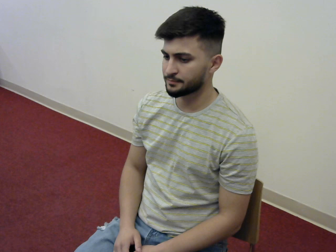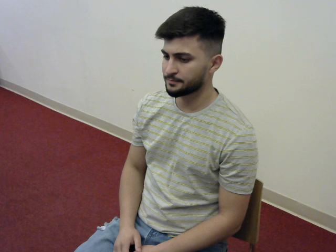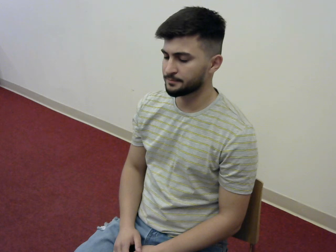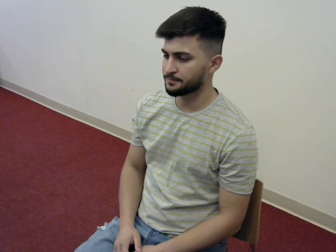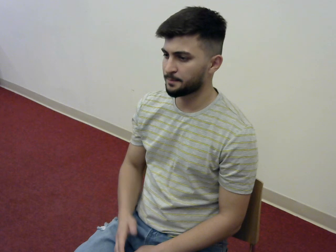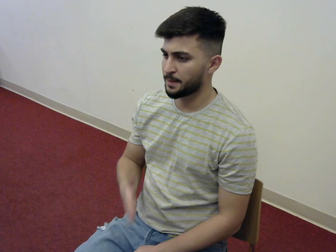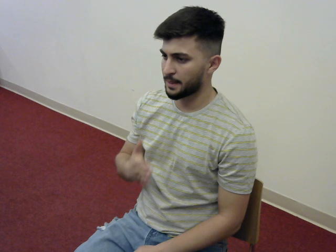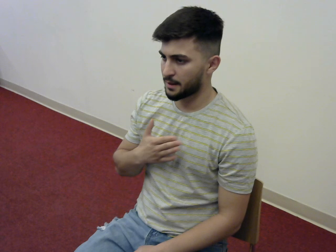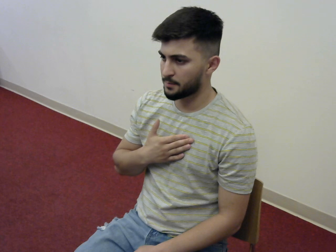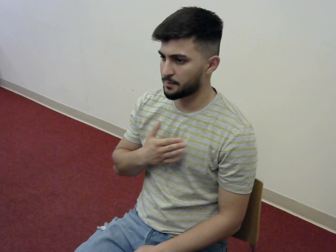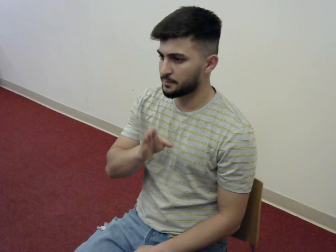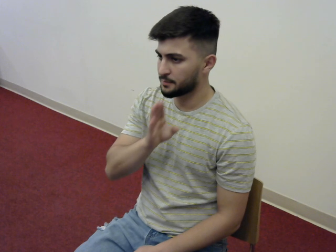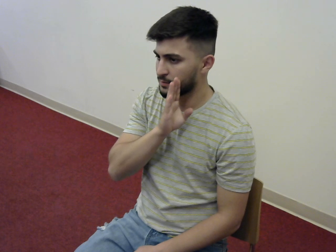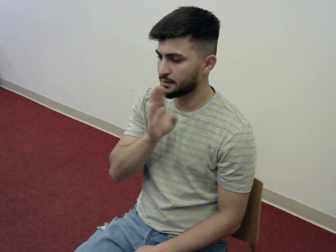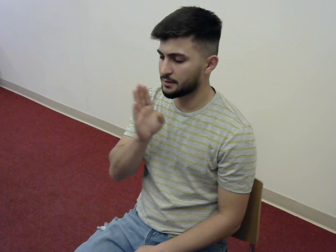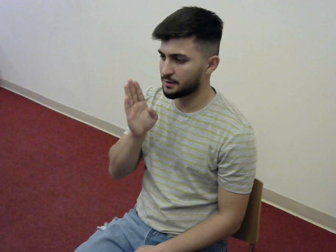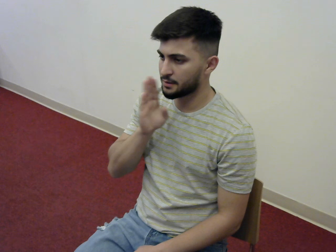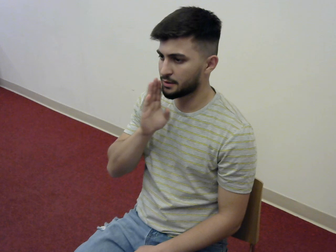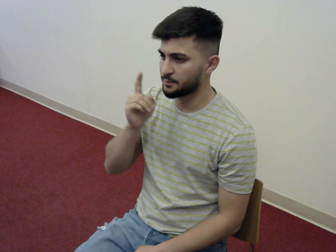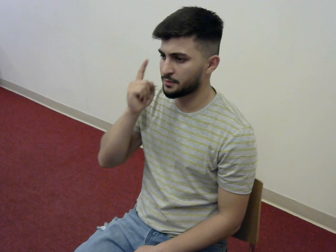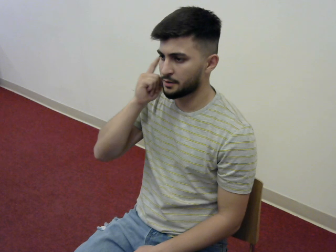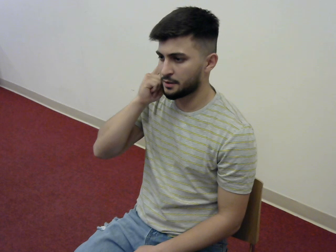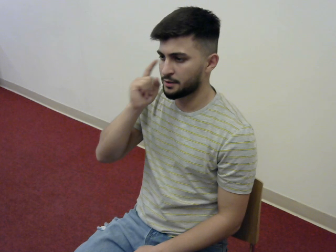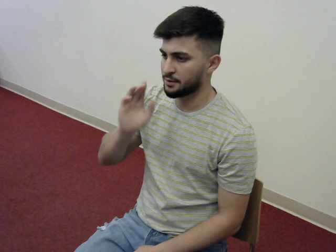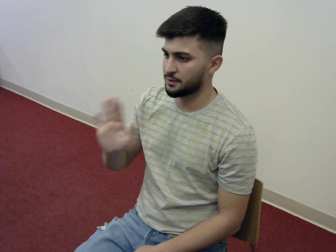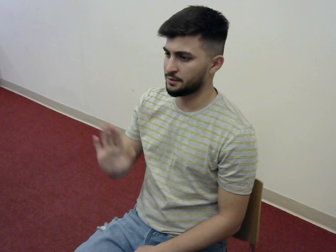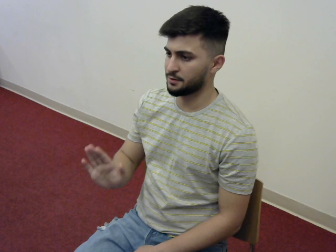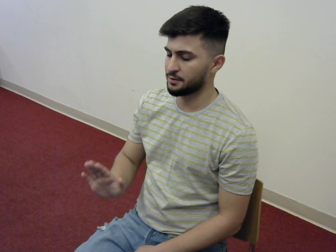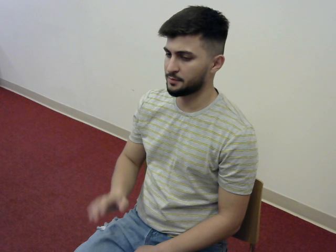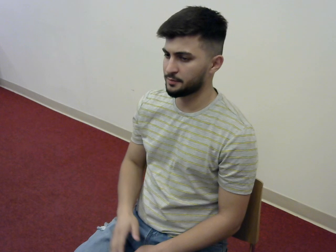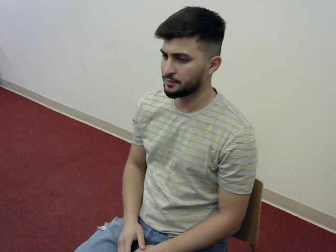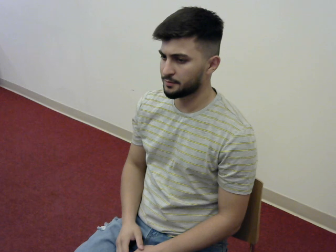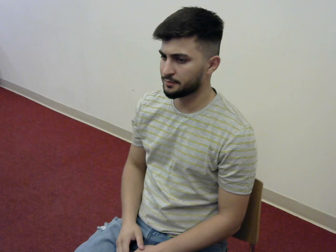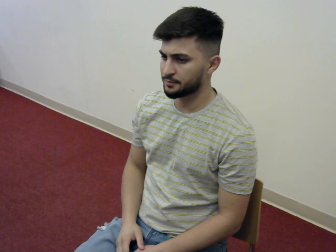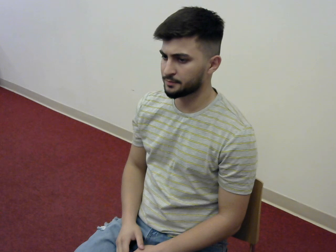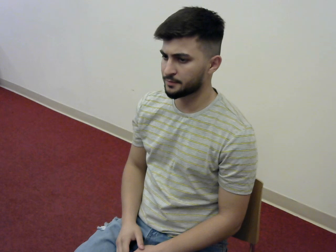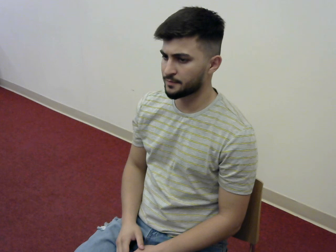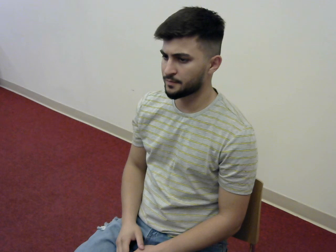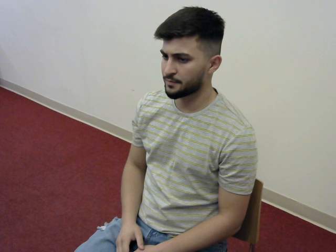Mənim anam eşitmir